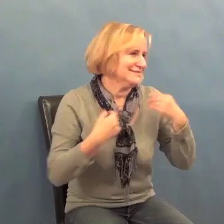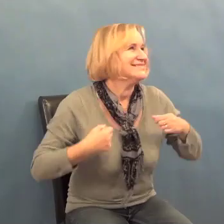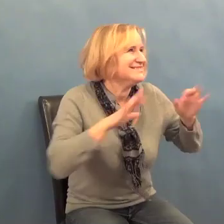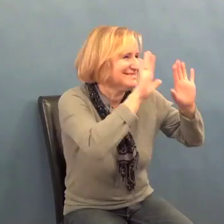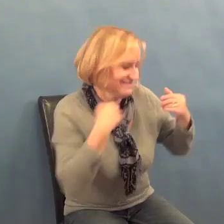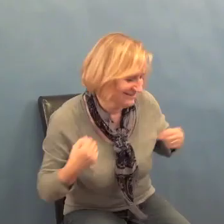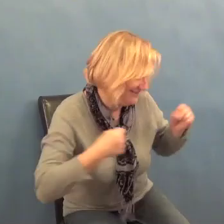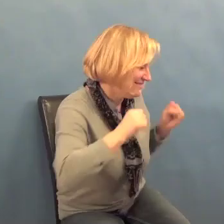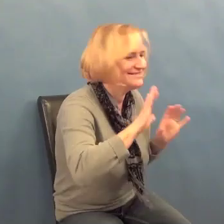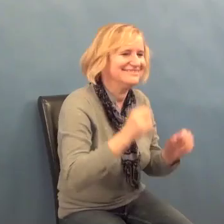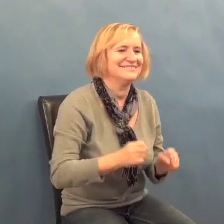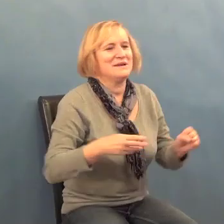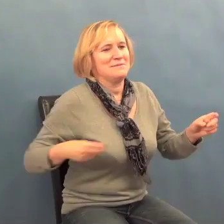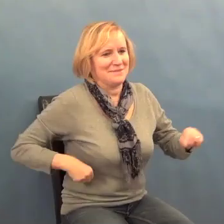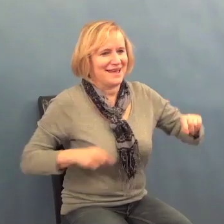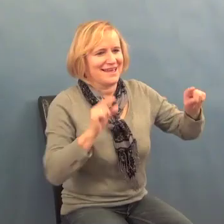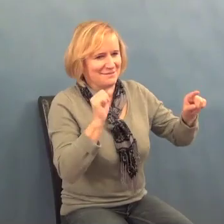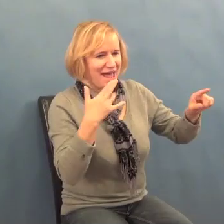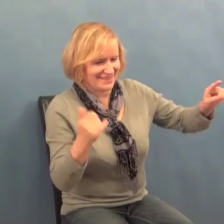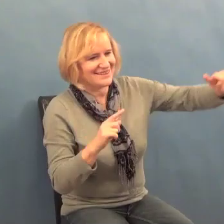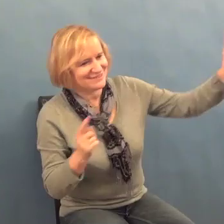Przychodzi pani, i pyta Charliego Chaplina, ile to będzie kosztowało.